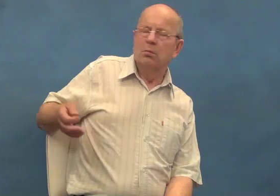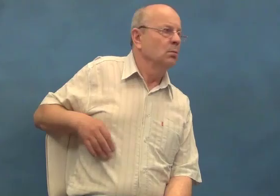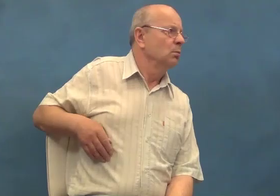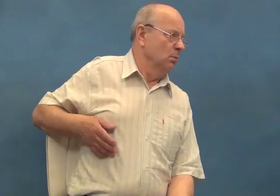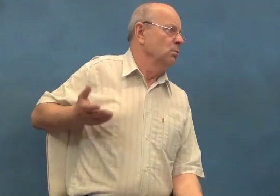Dobrze.